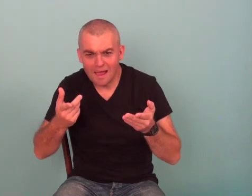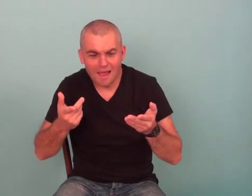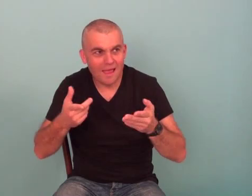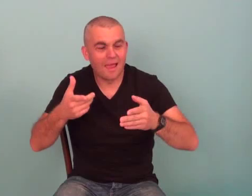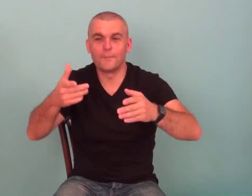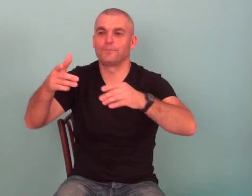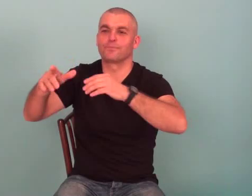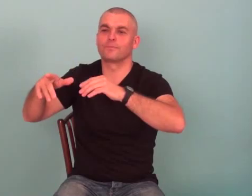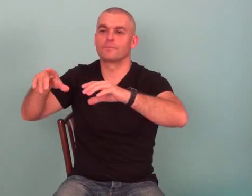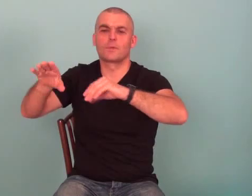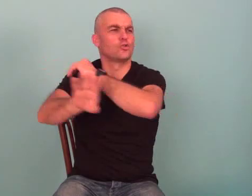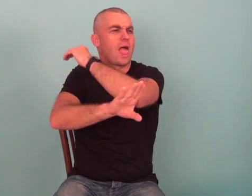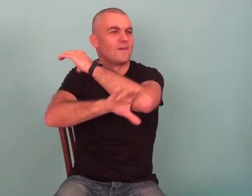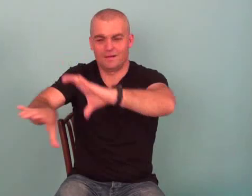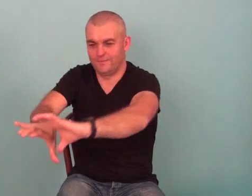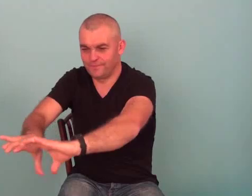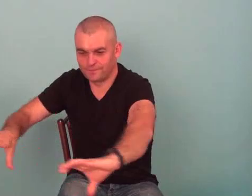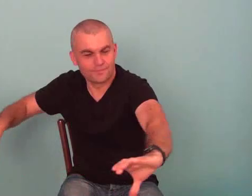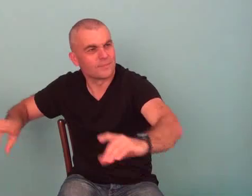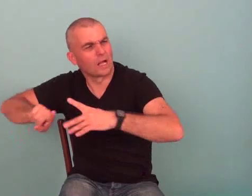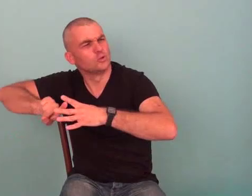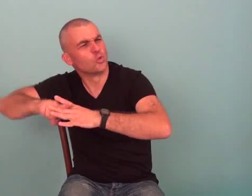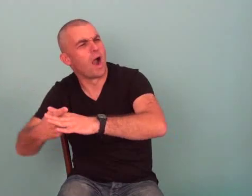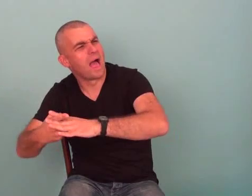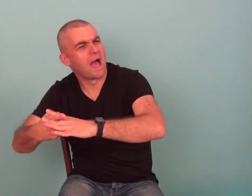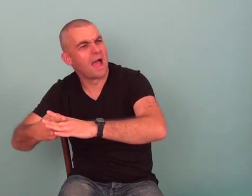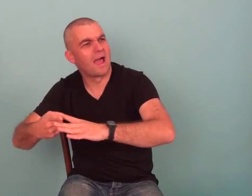Leży pień drzewa pusty w środku.